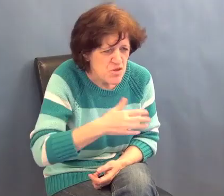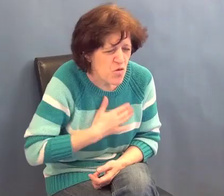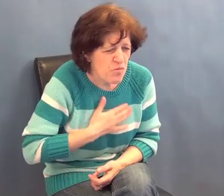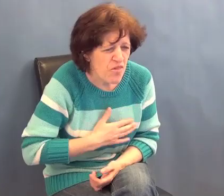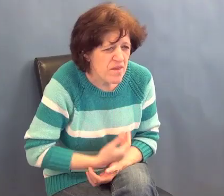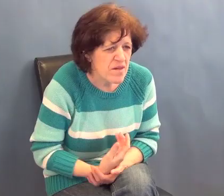To jest sobota.